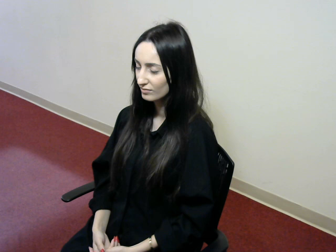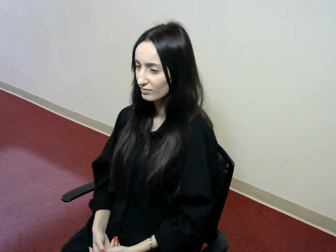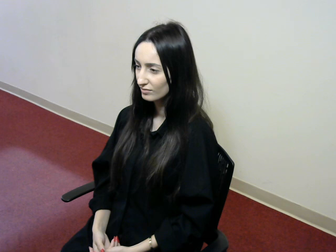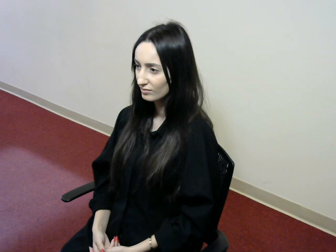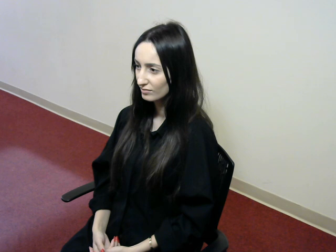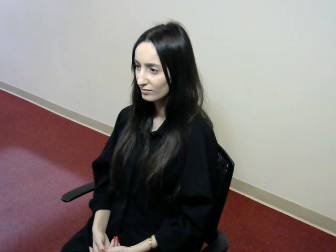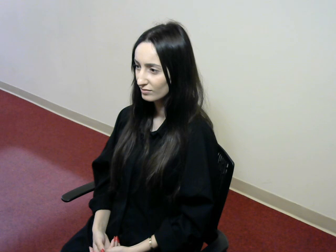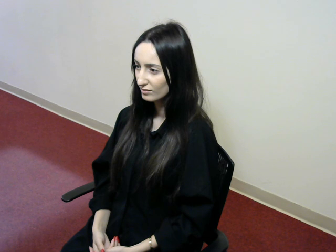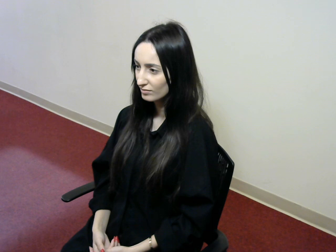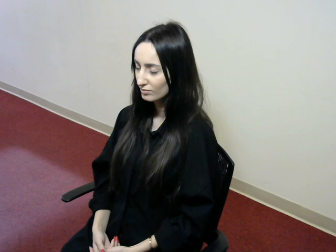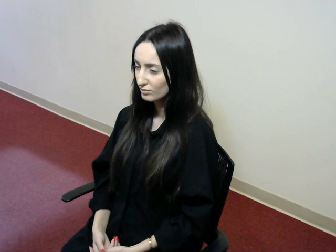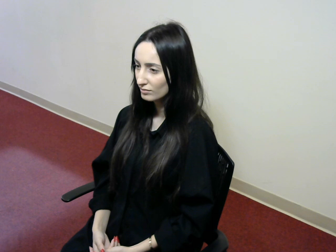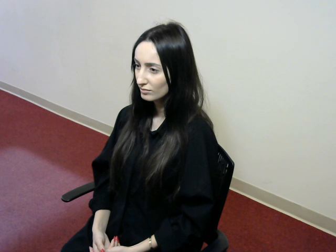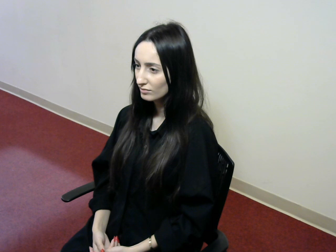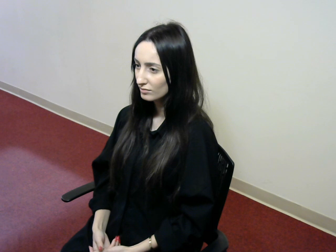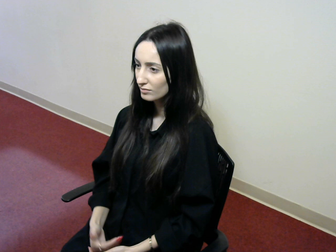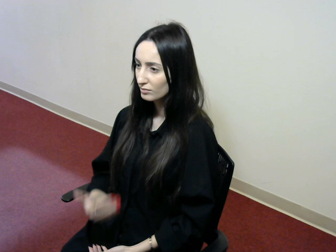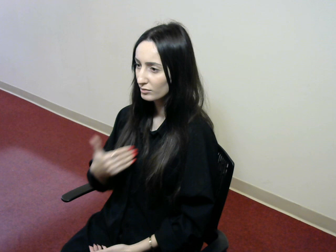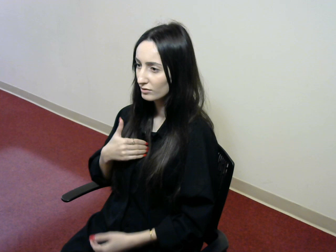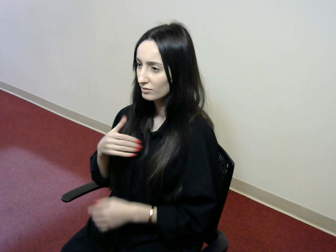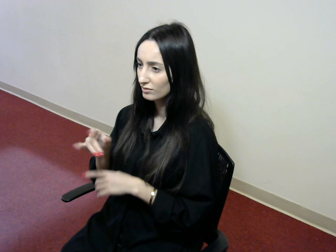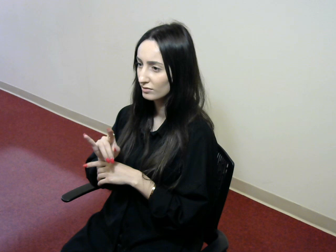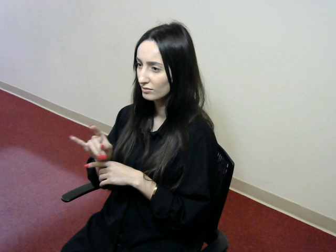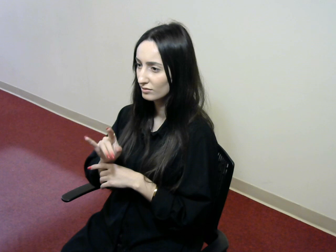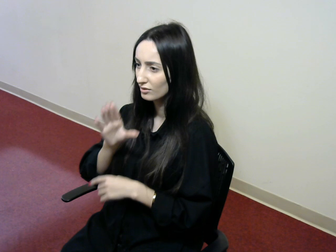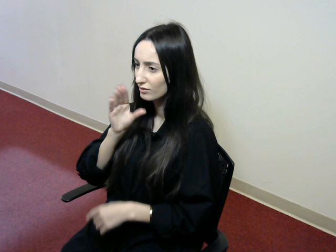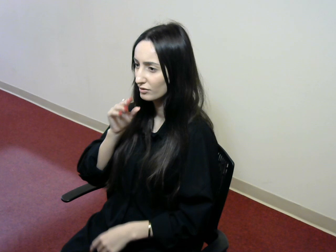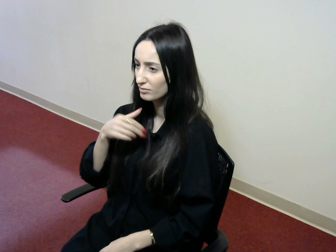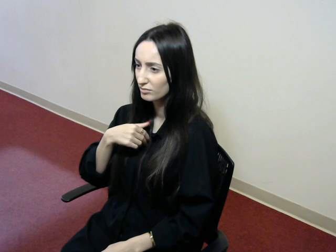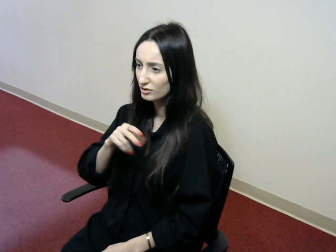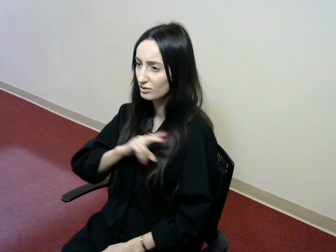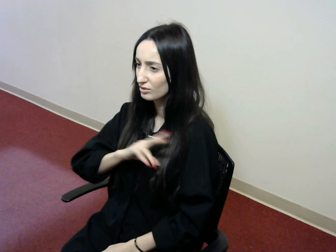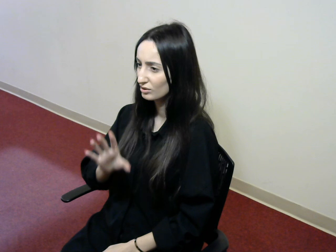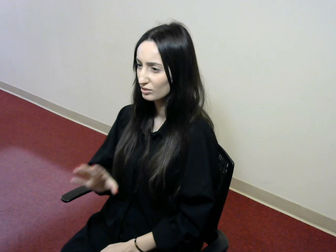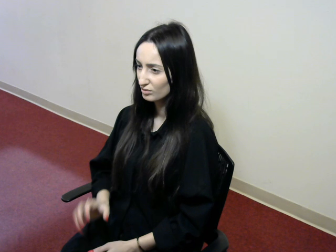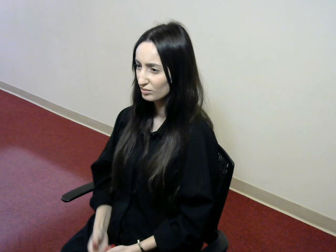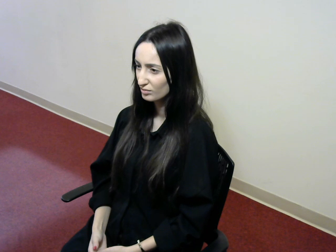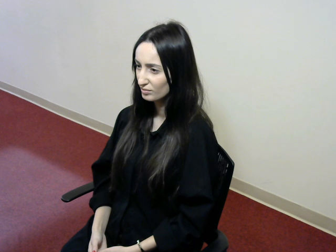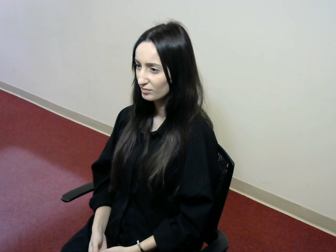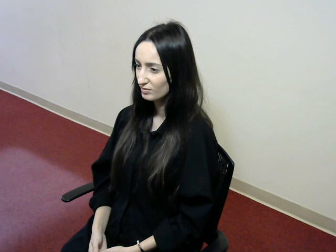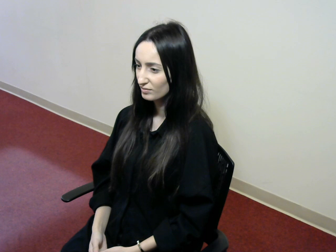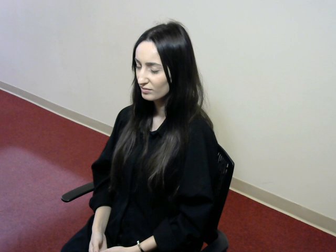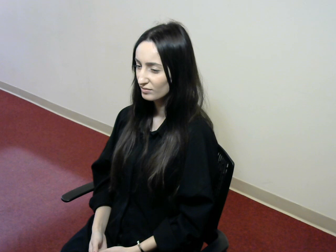Mən yalan danışmağı sevmirəm